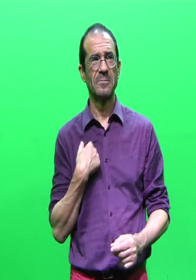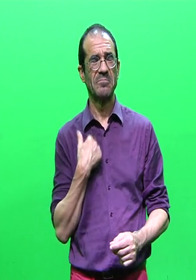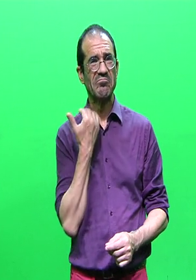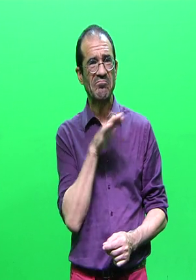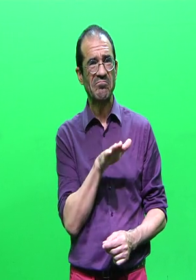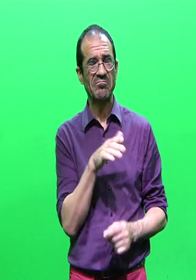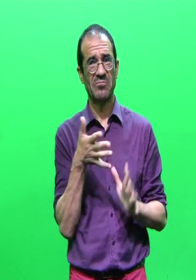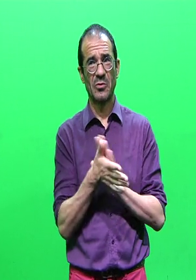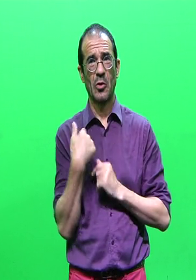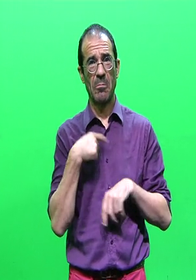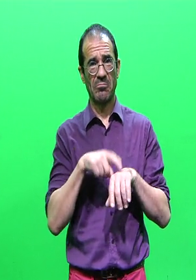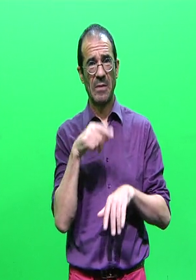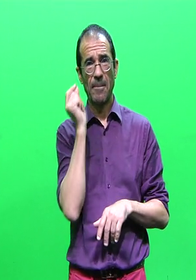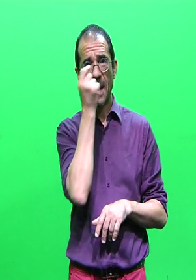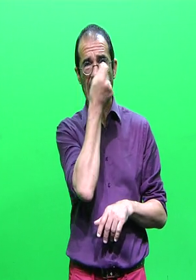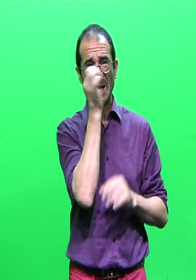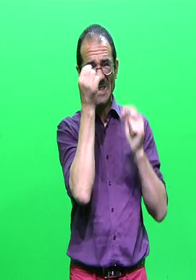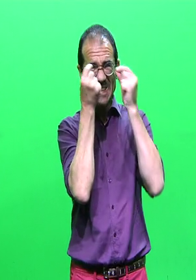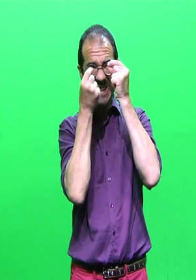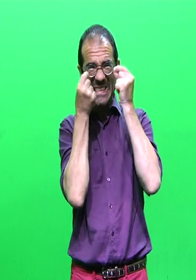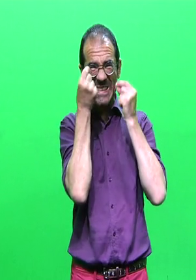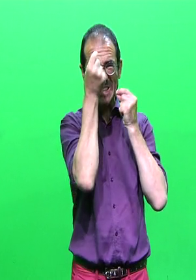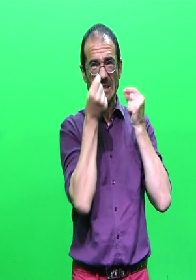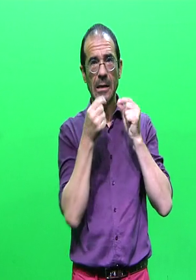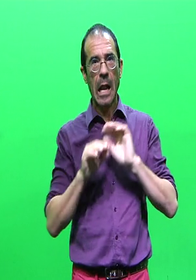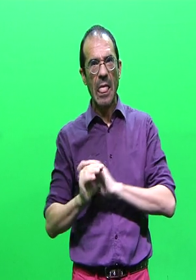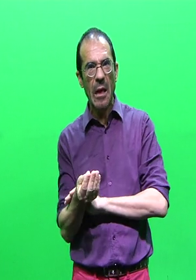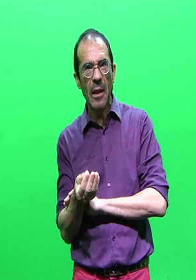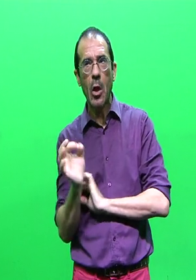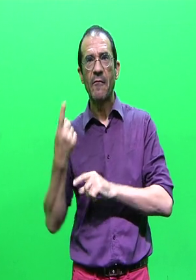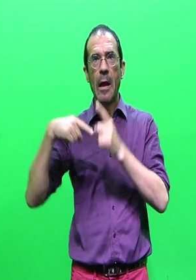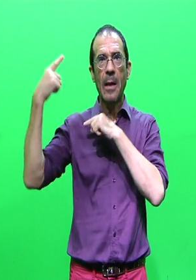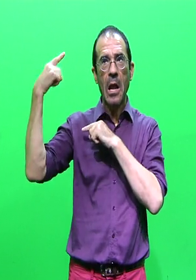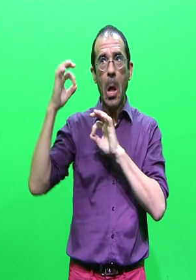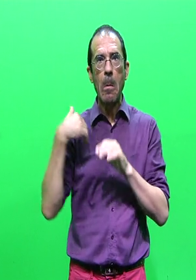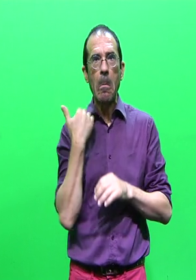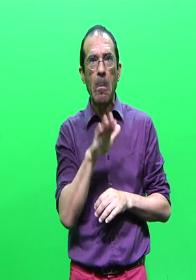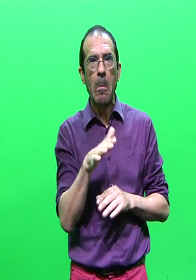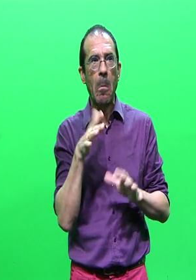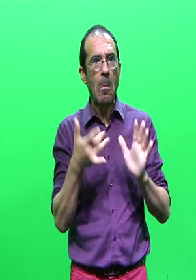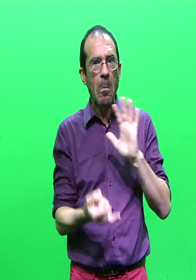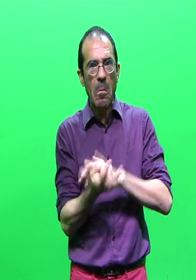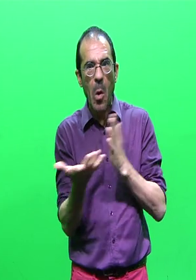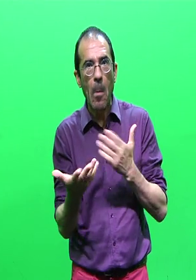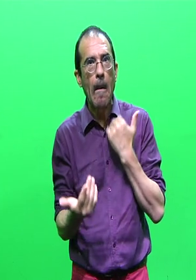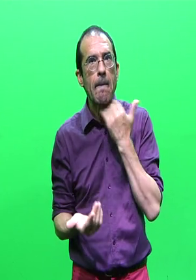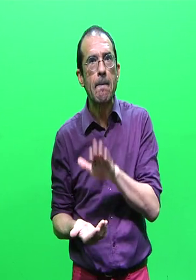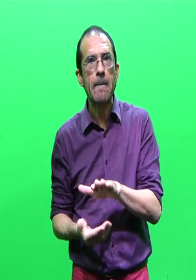Tinc moltes pigues, però no sé si és de naixement o per herència, no sé com m'han aparegut.